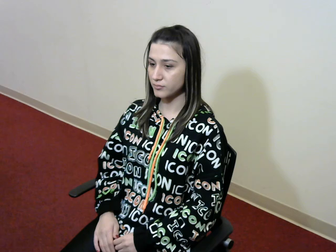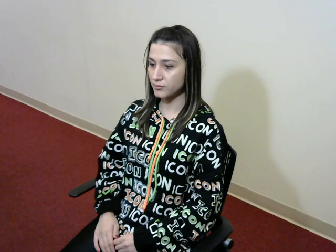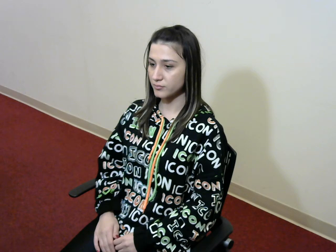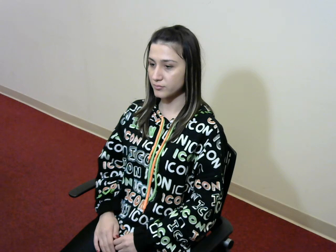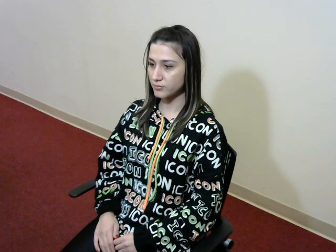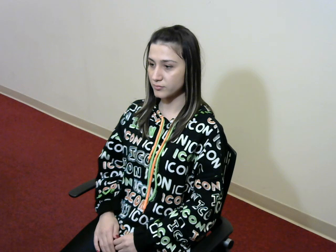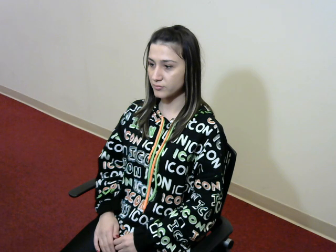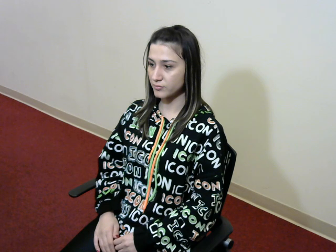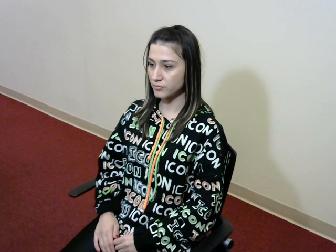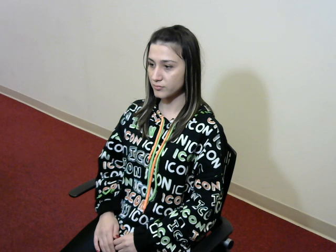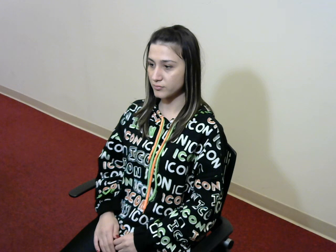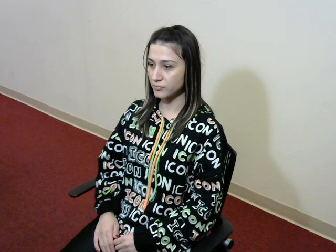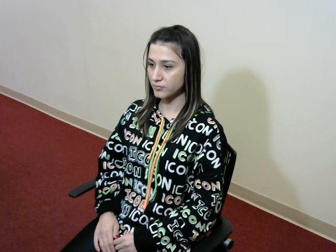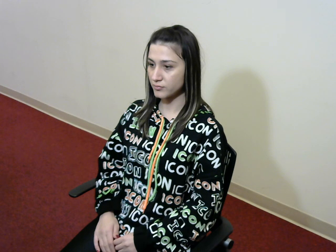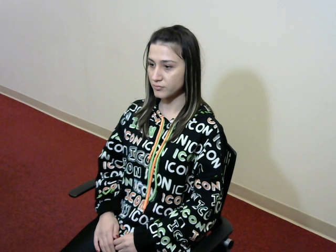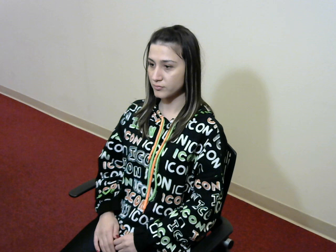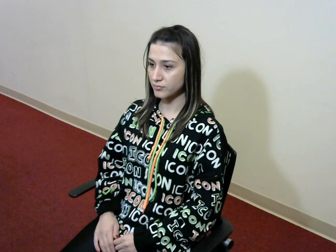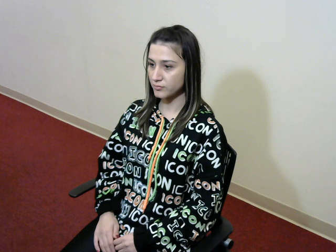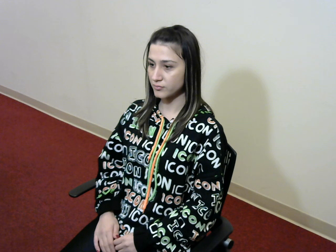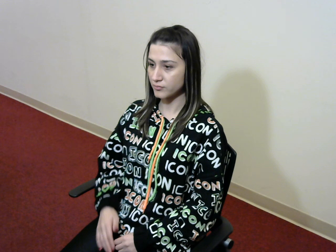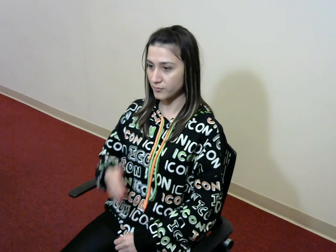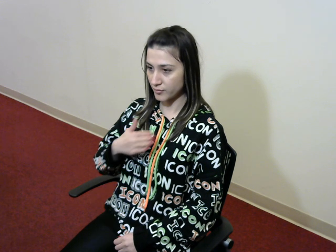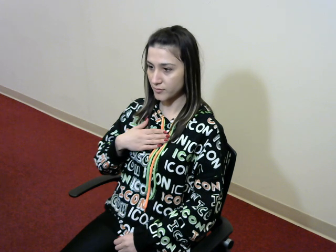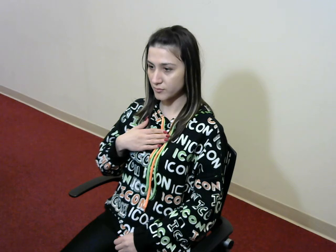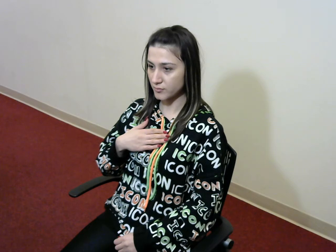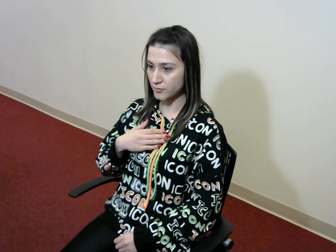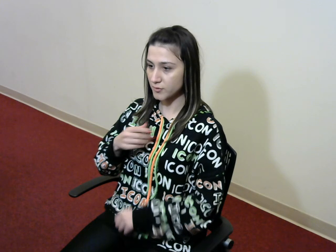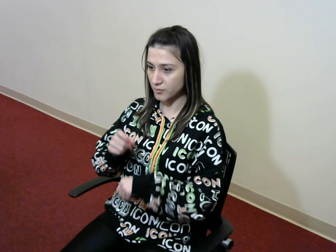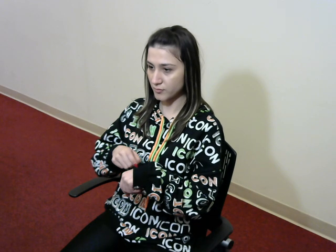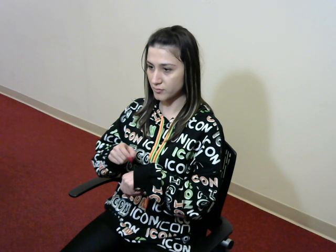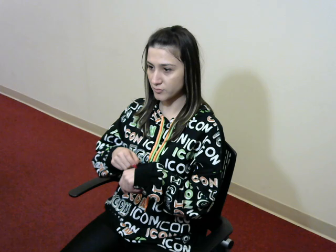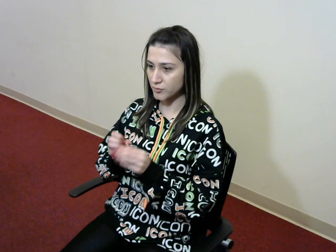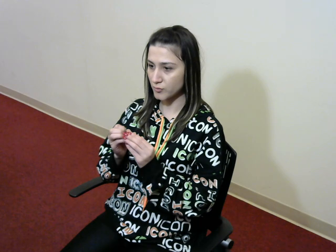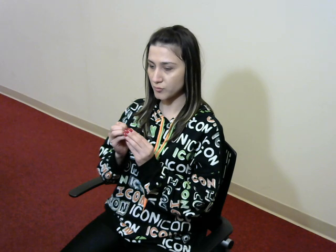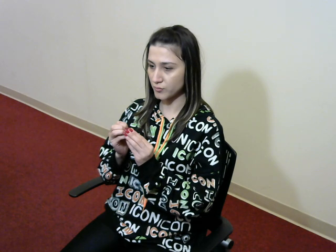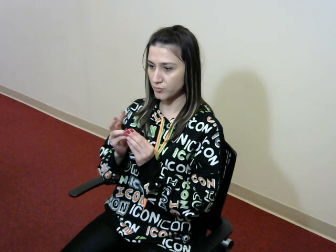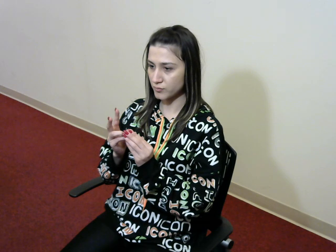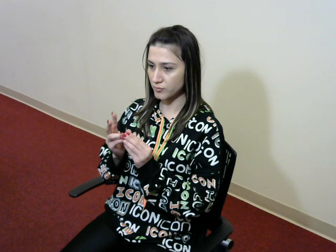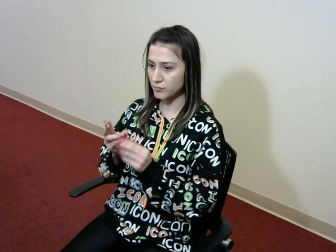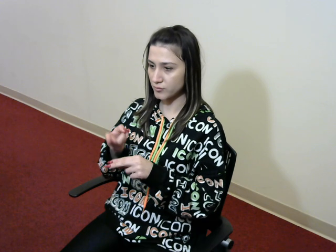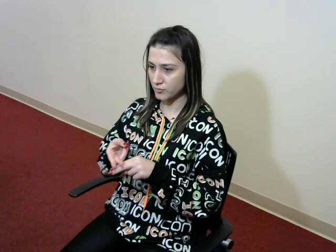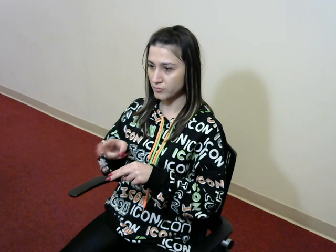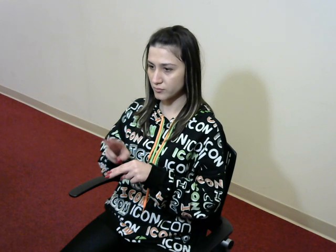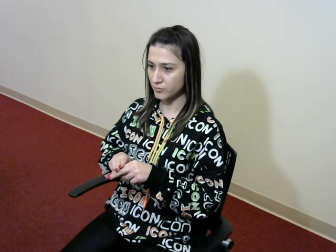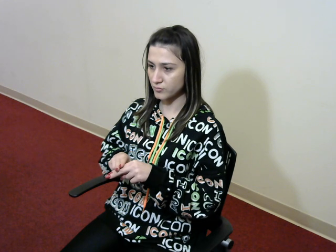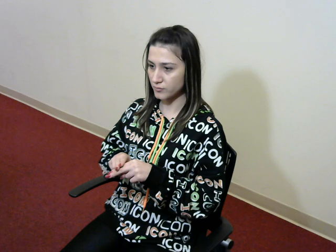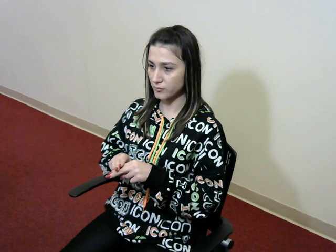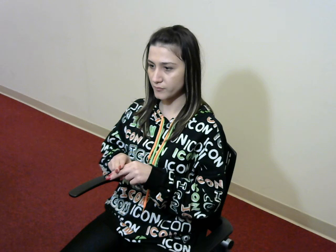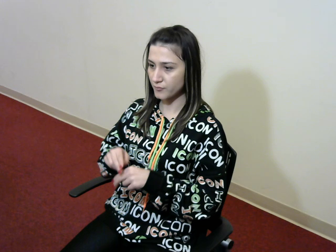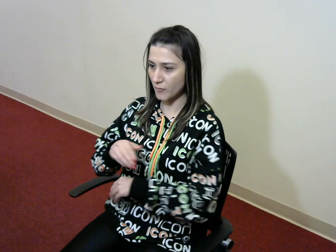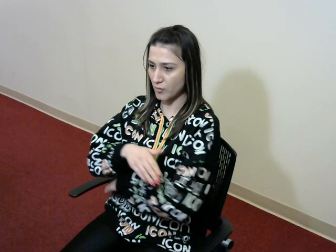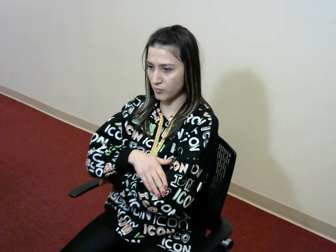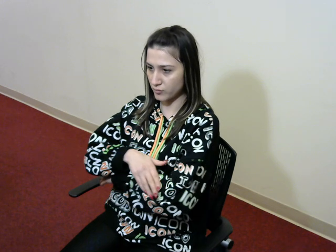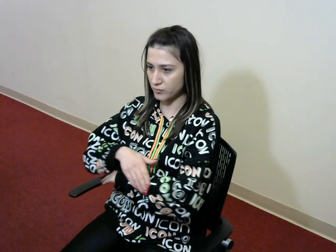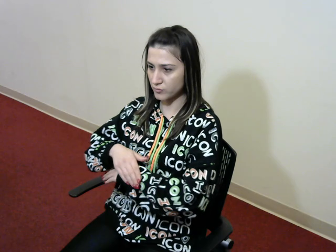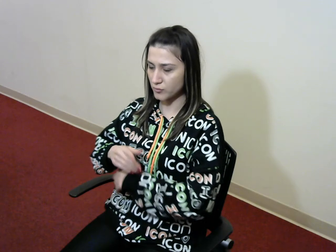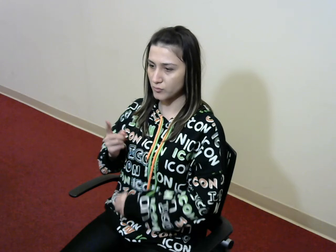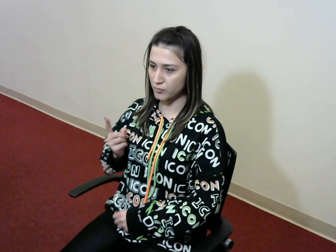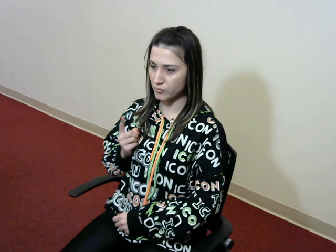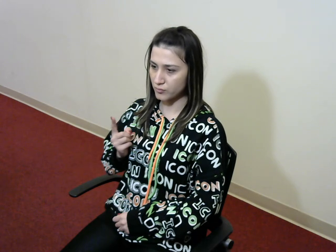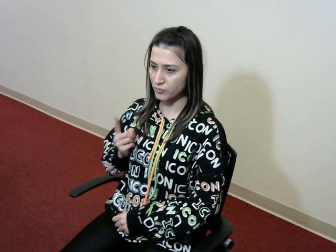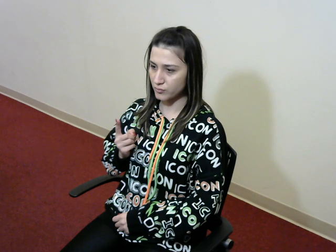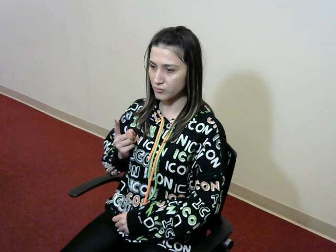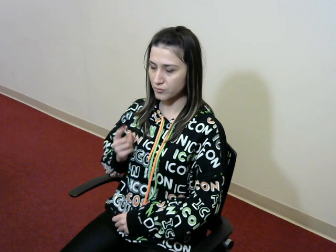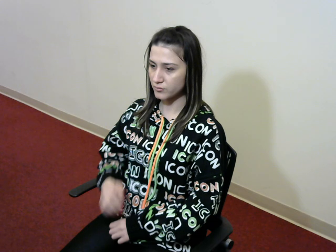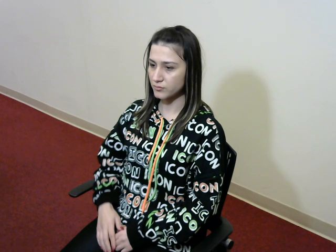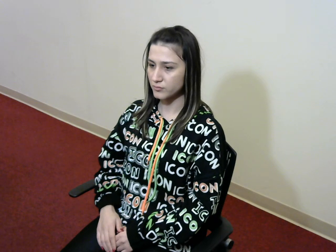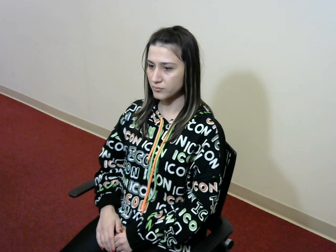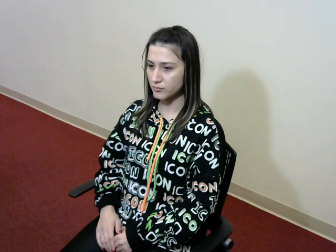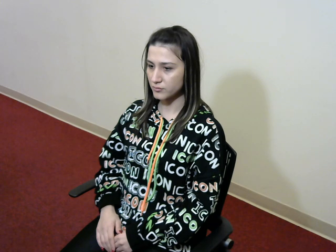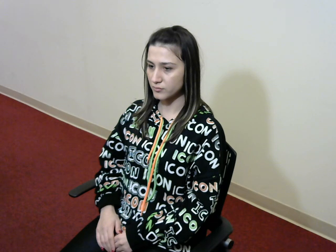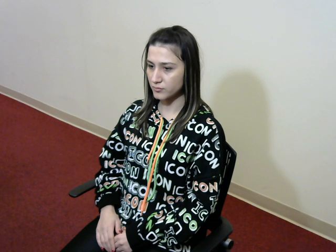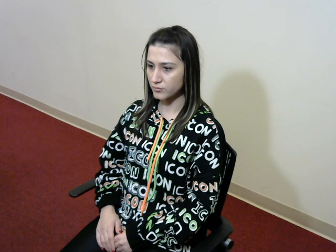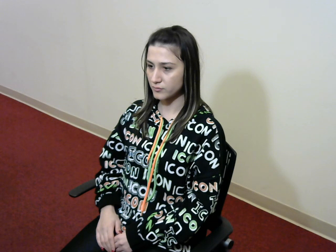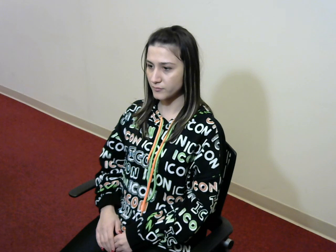Mən saat 12-də bu ünvanda olmalıyam